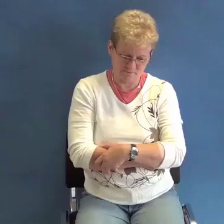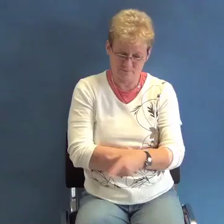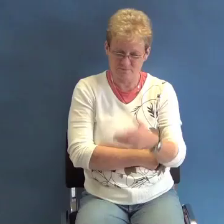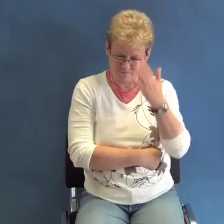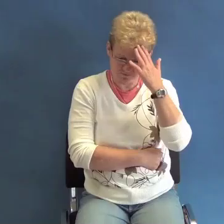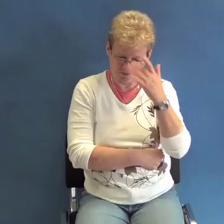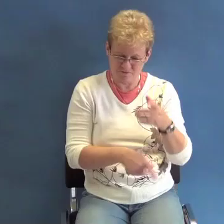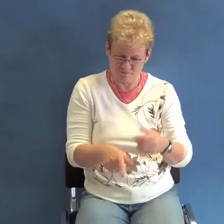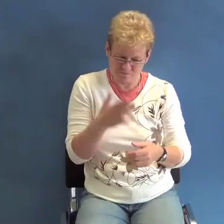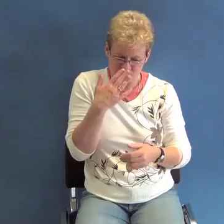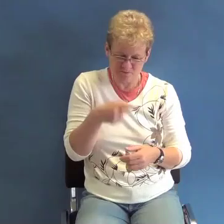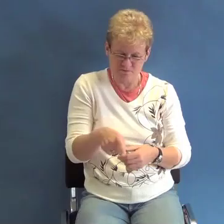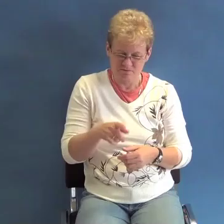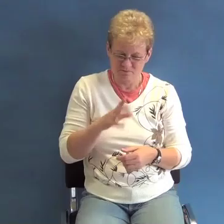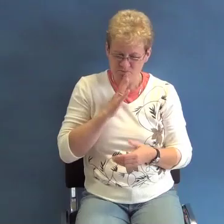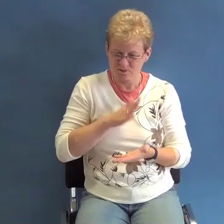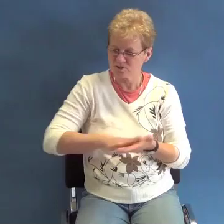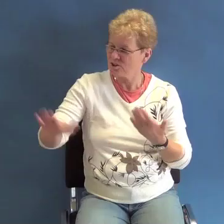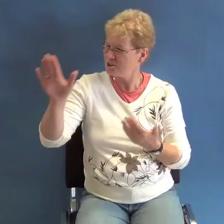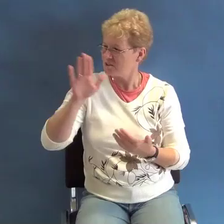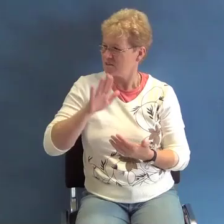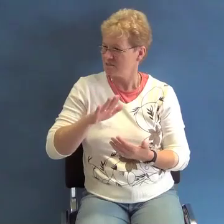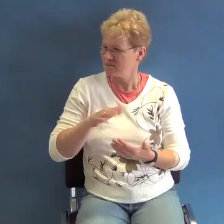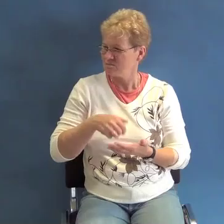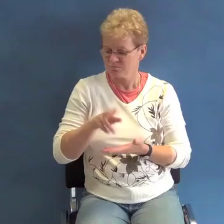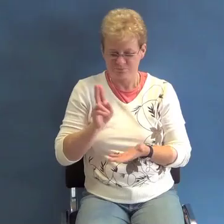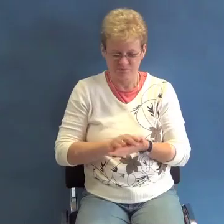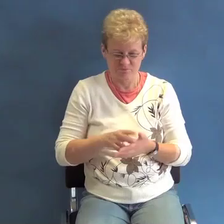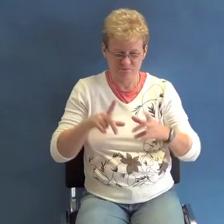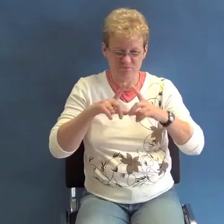Wiem, ten trójkąt oznacza, że jest ślisko i można się przewrócić.